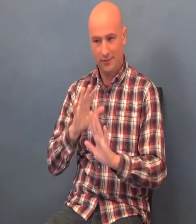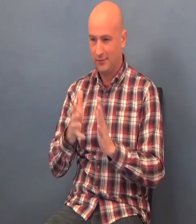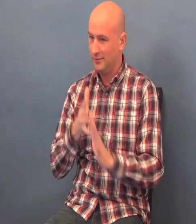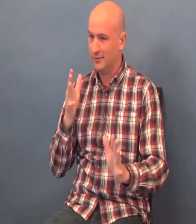Nie zmienisz zdania?